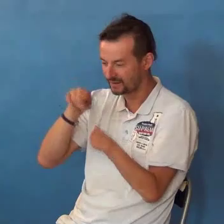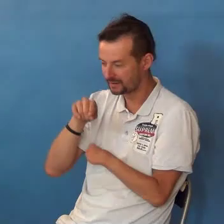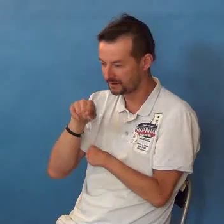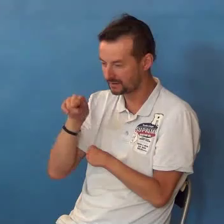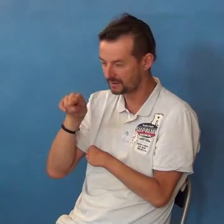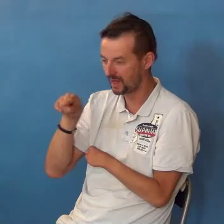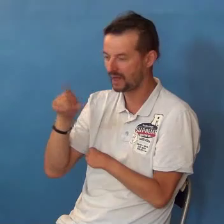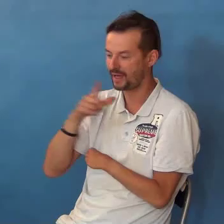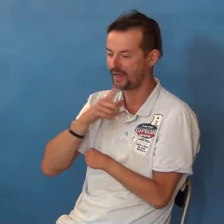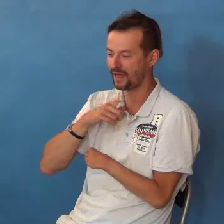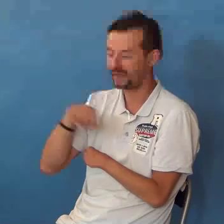Aha.